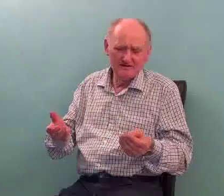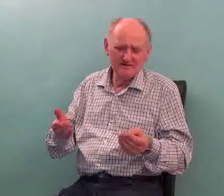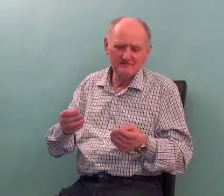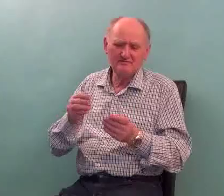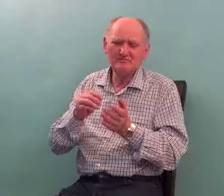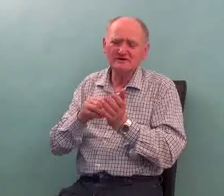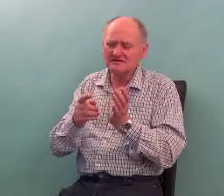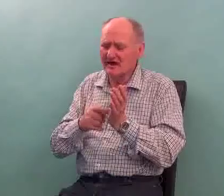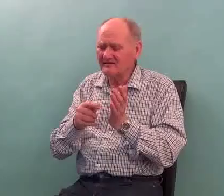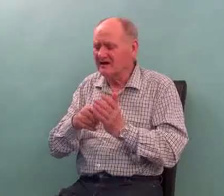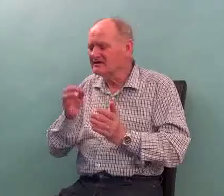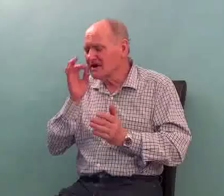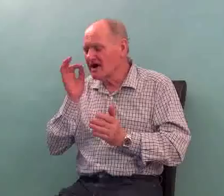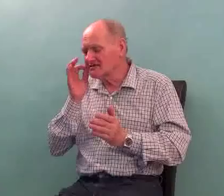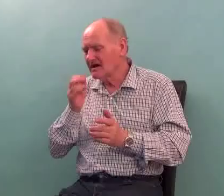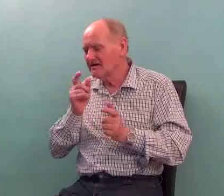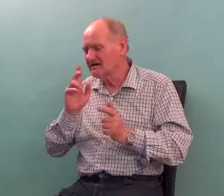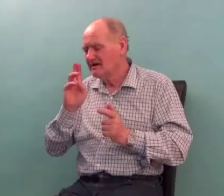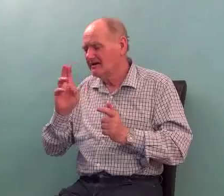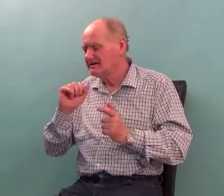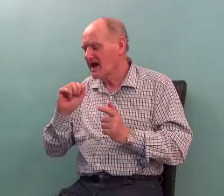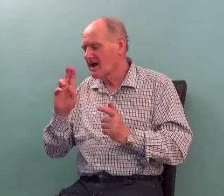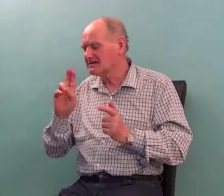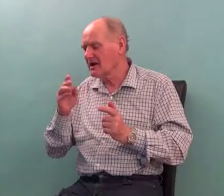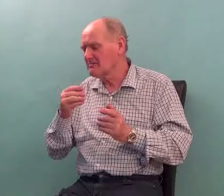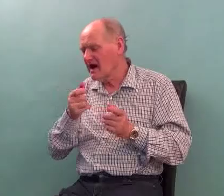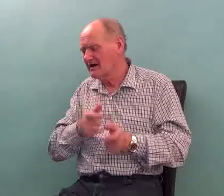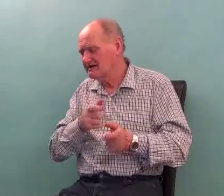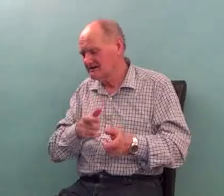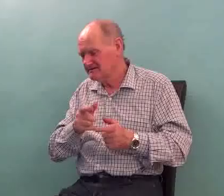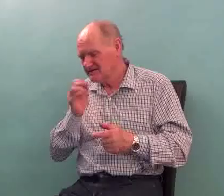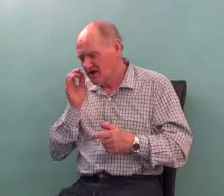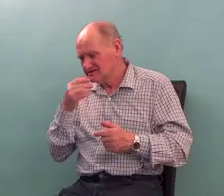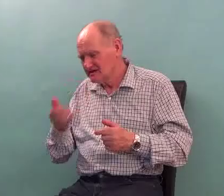Potrzebujemy karmę dla kota, żeby go nakarmić.